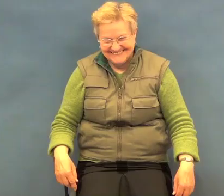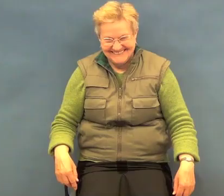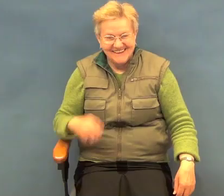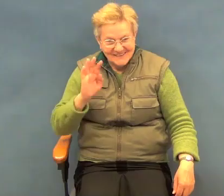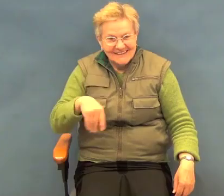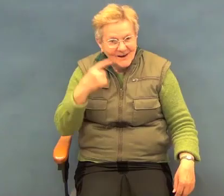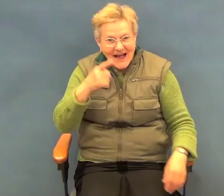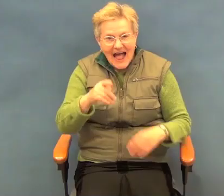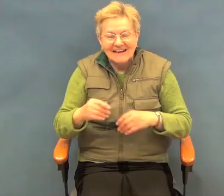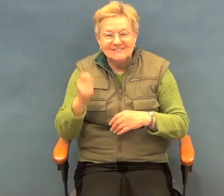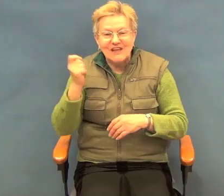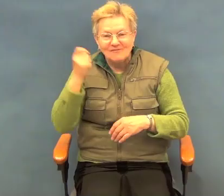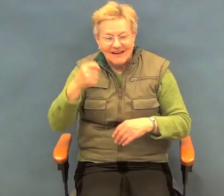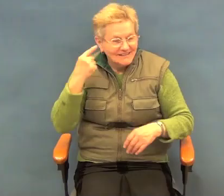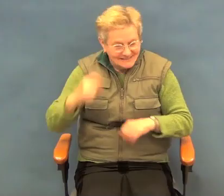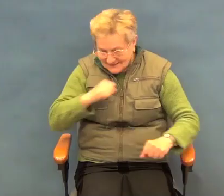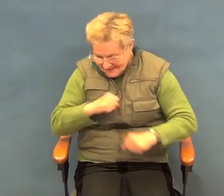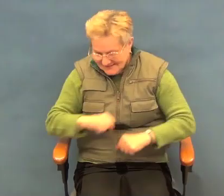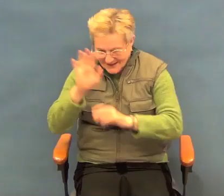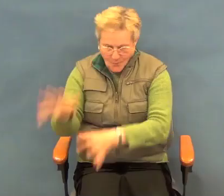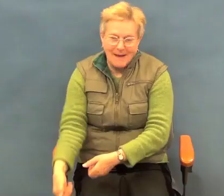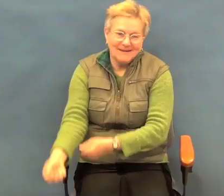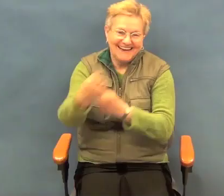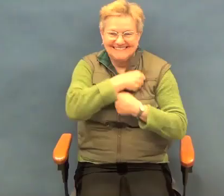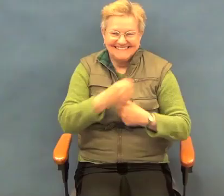Jak dzwoneczek wędki zaczyna dzwonić to słyszący biegną i wyciągają.